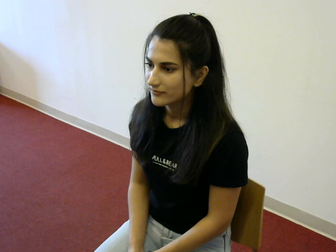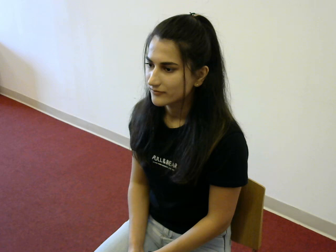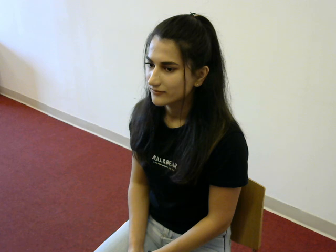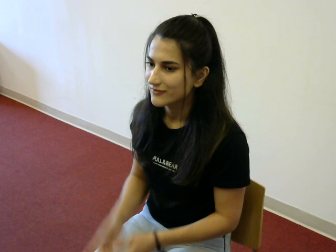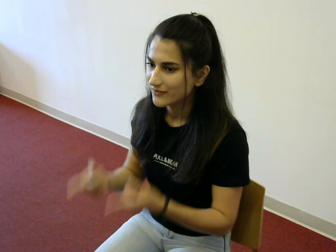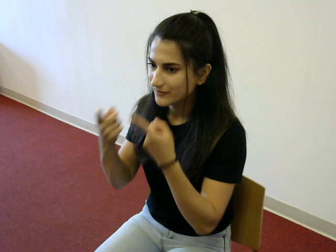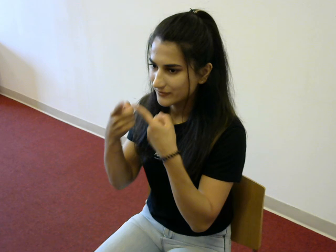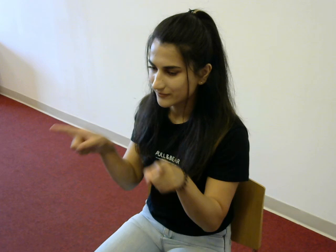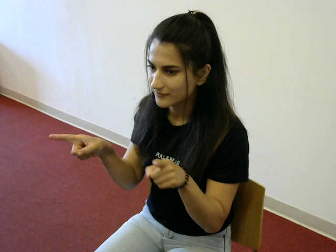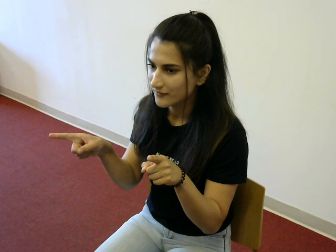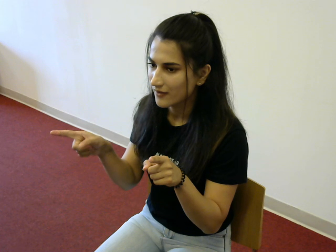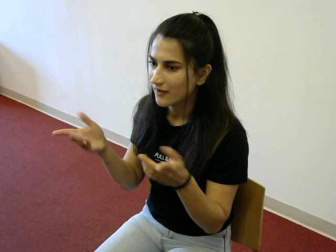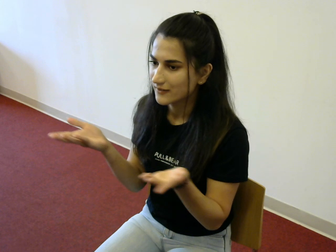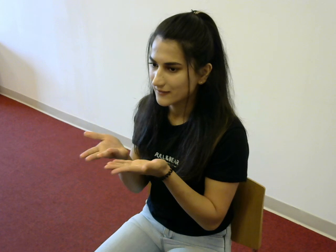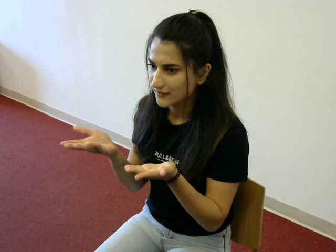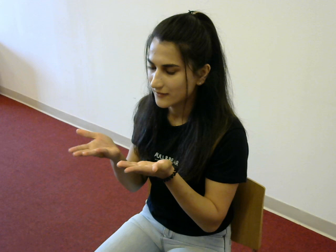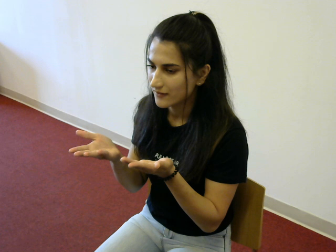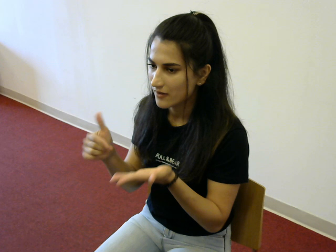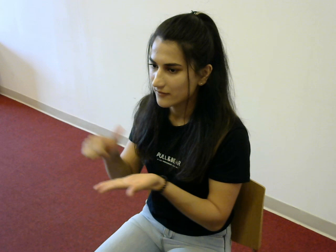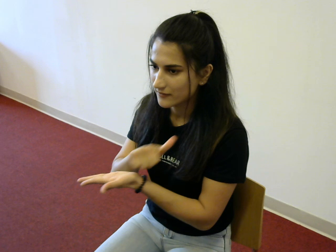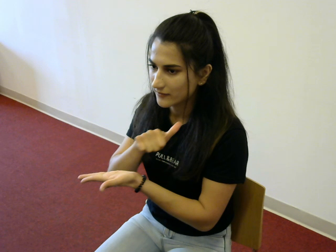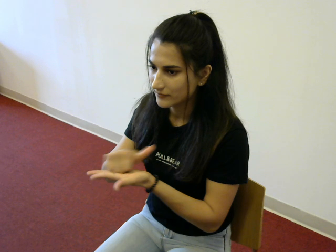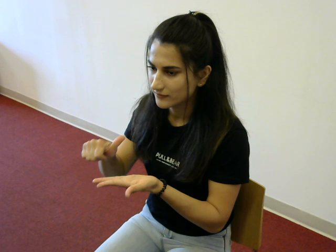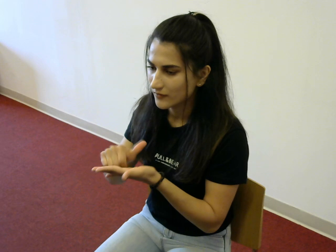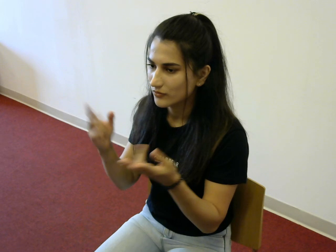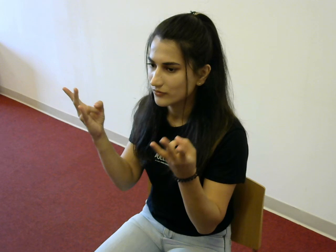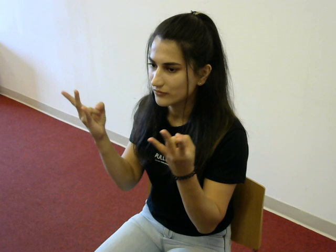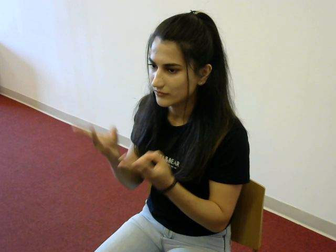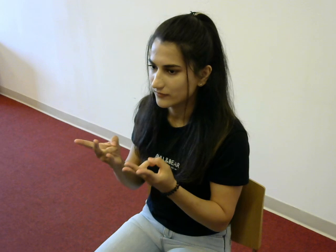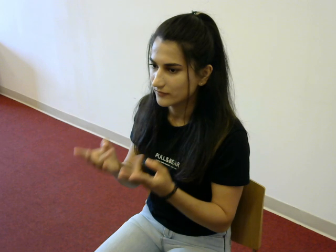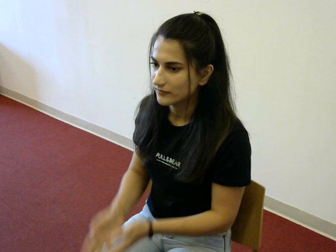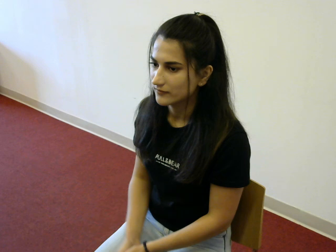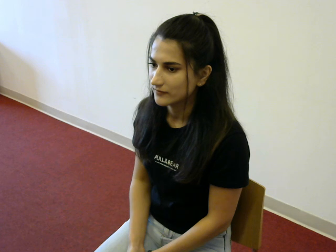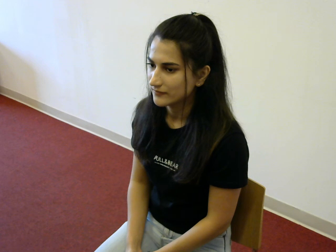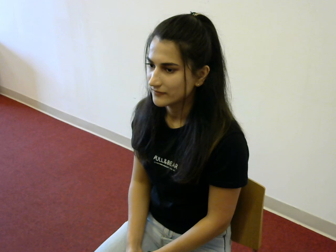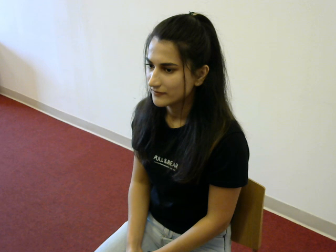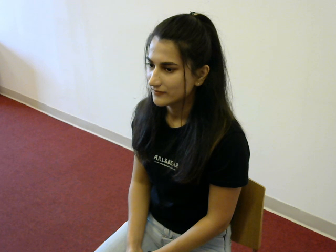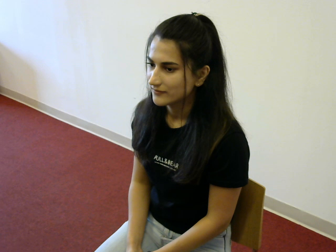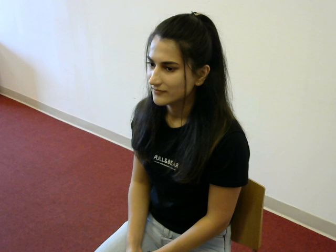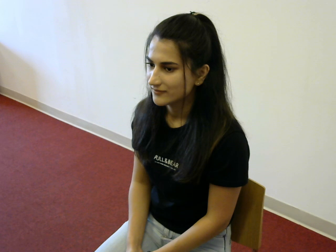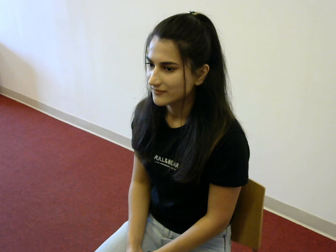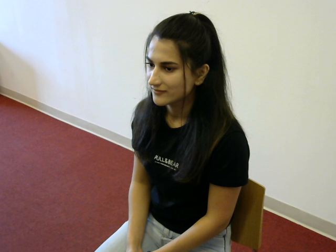Başqa hansı sənədlər lazımdır?